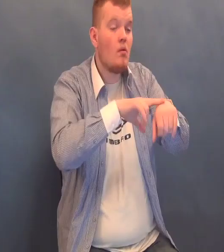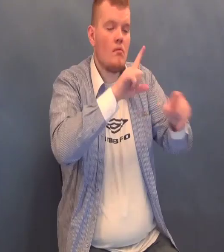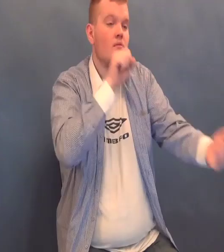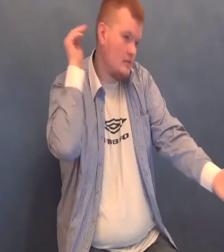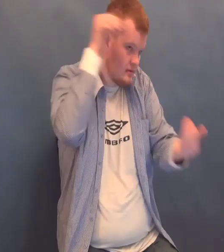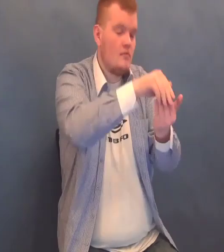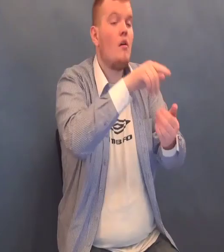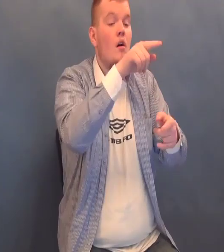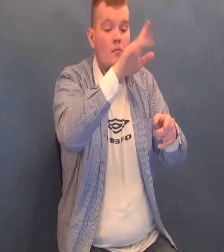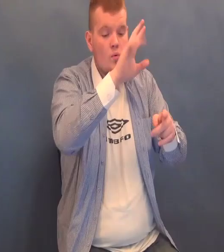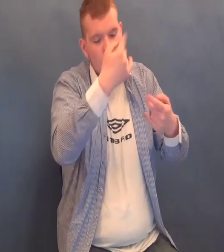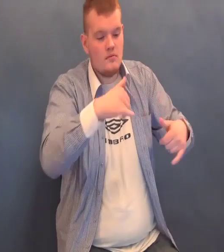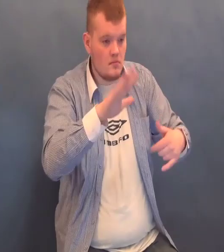Jeśli nie ma podanych godzin, to znaczy, że od rana do wieczora.